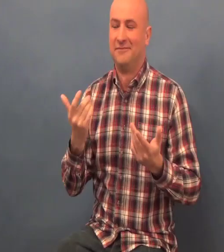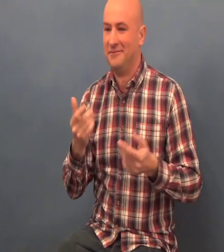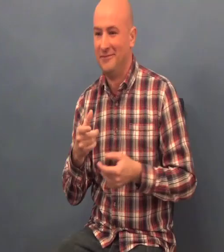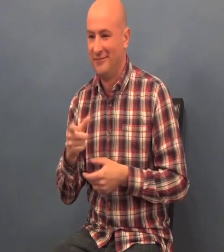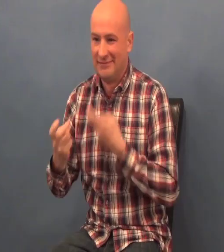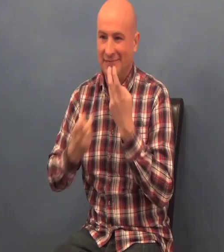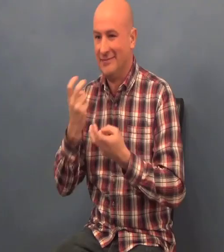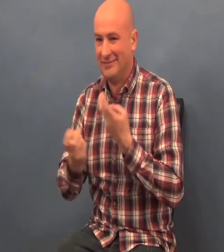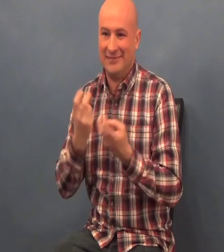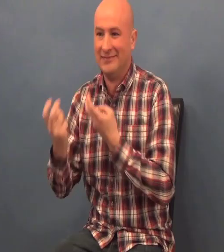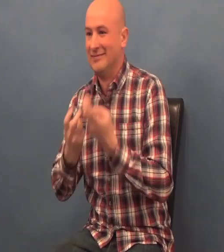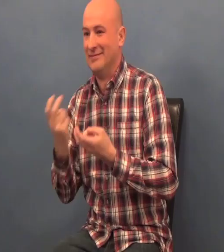Szuka, szuka.